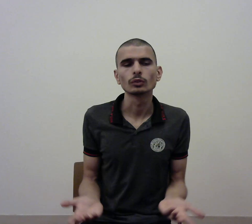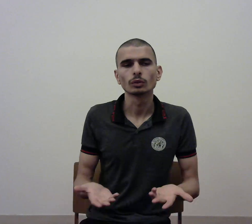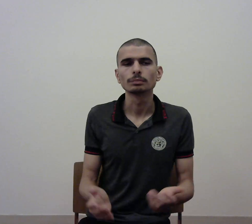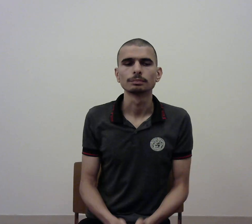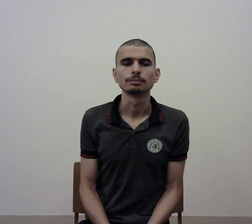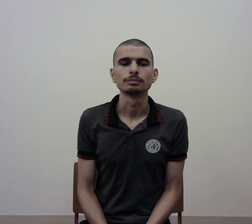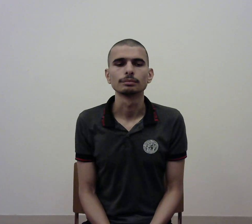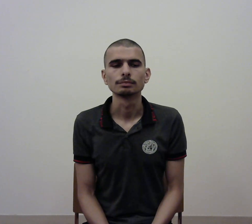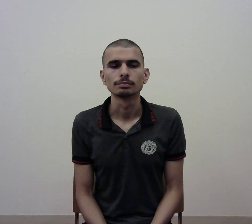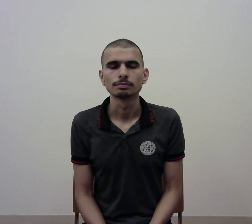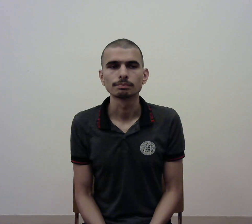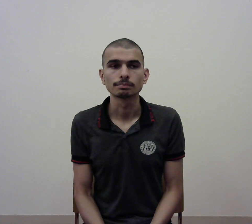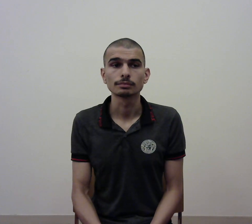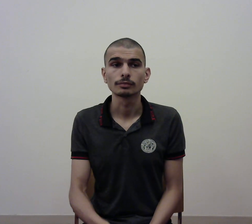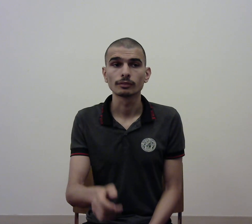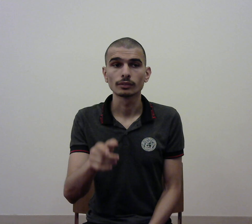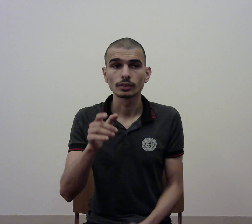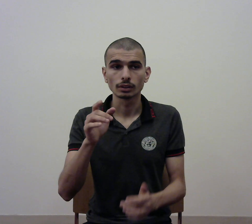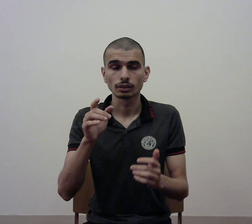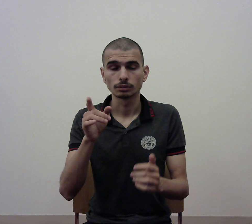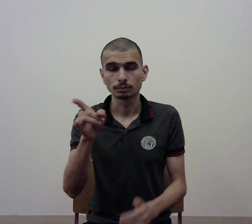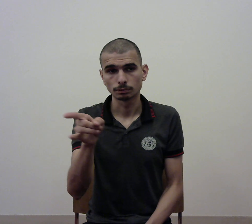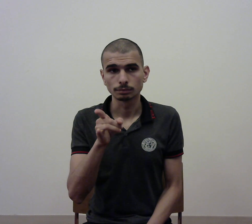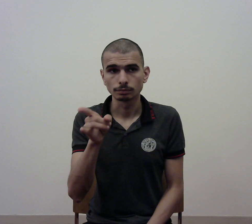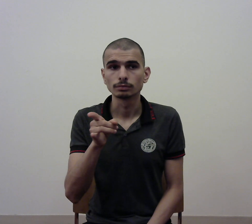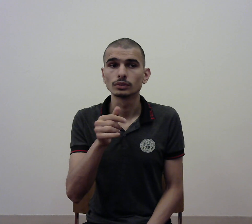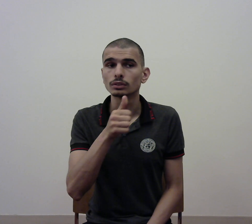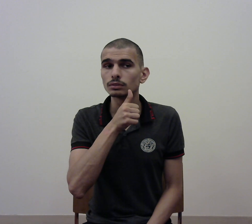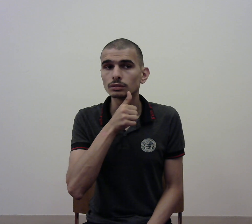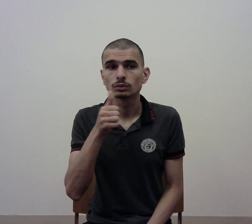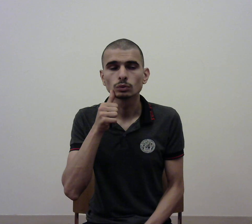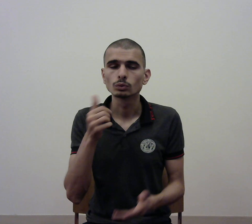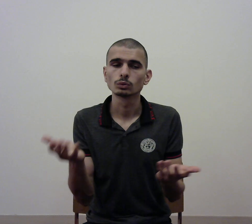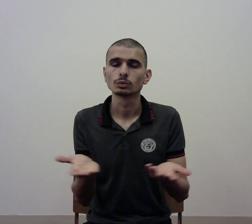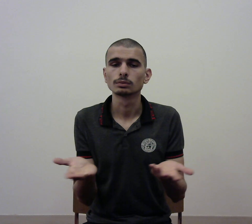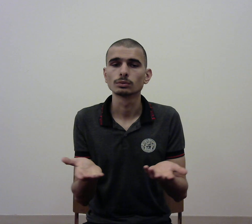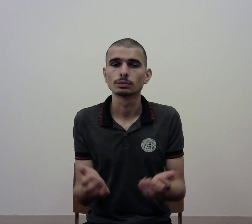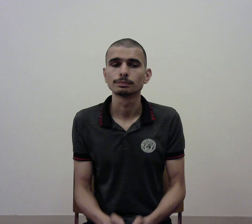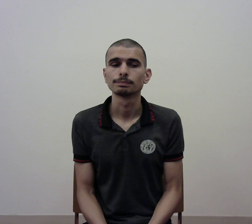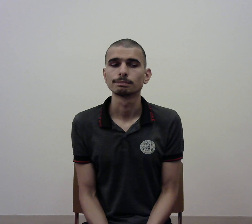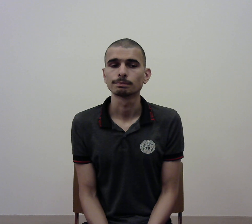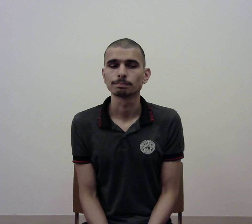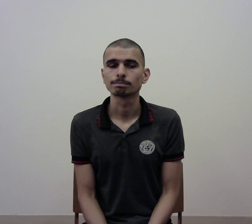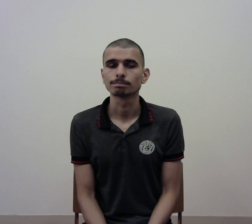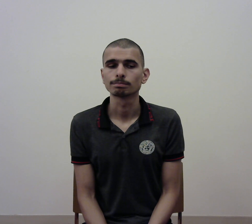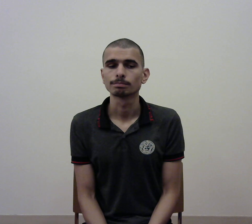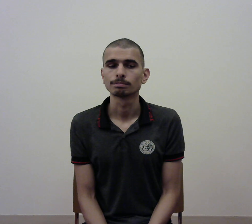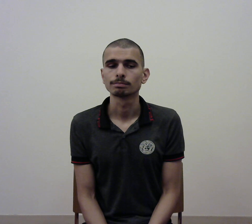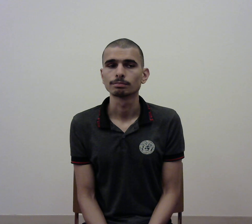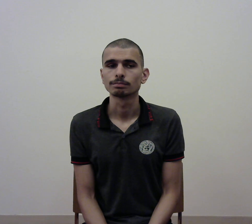WiFi-ın parolu nədir?